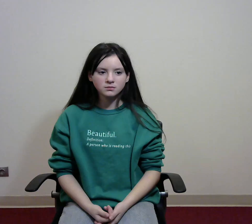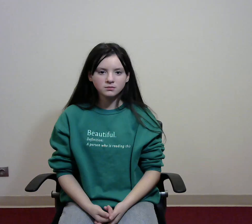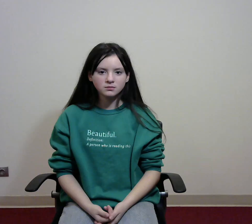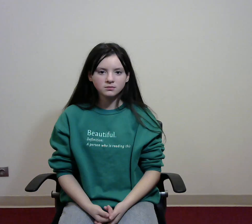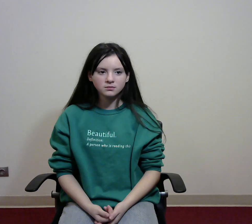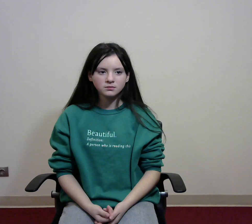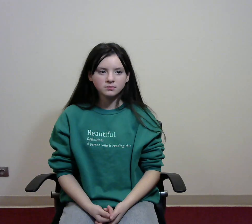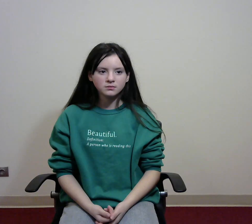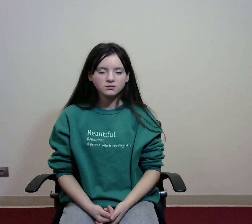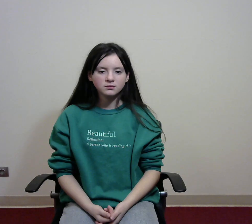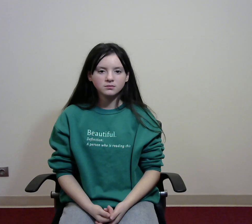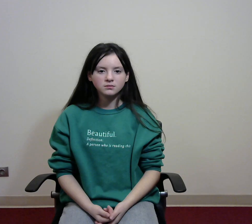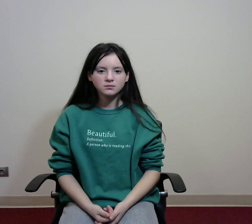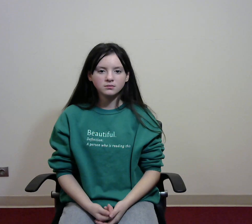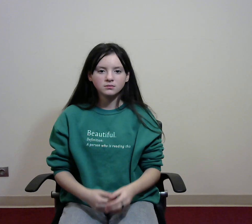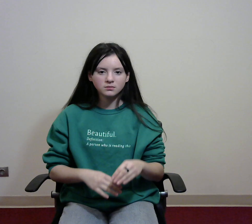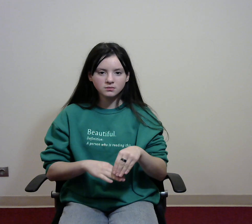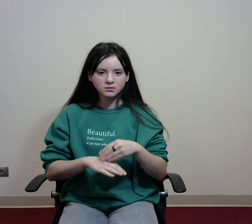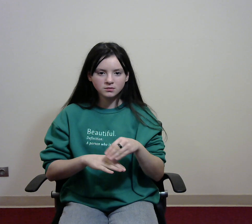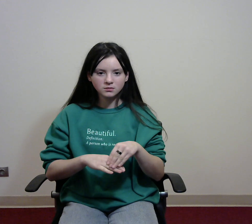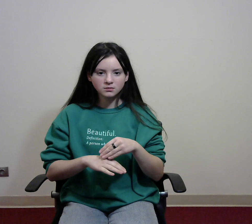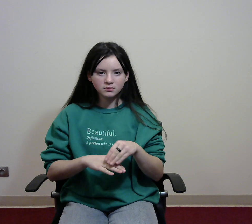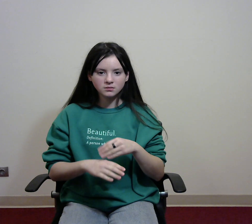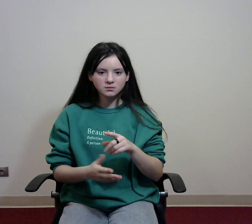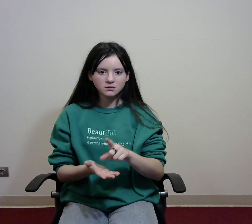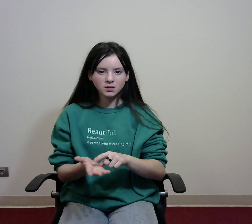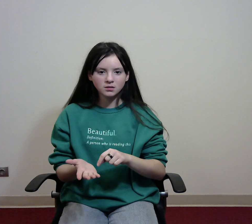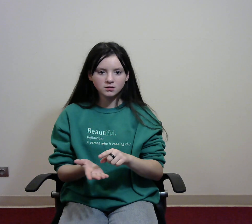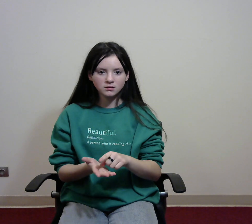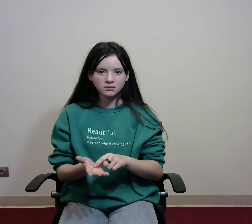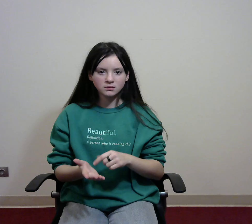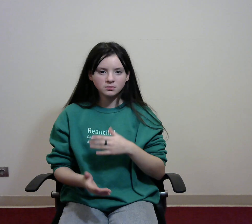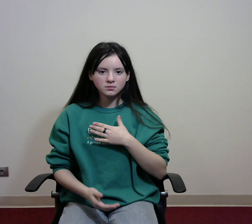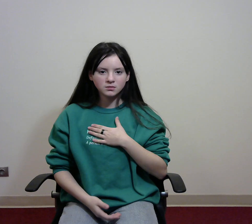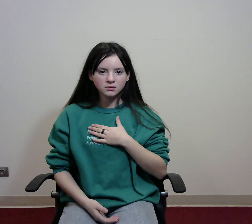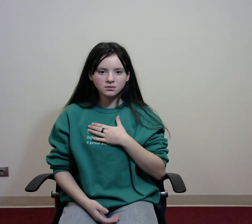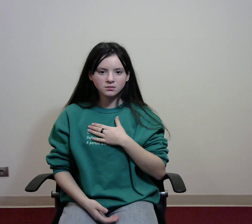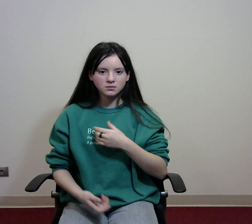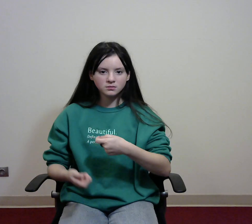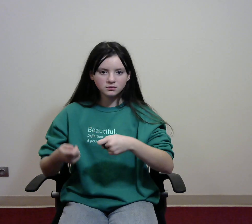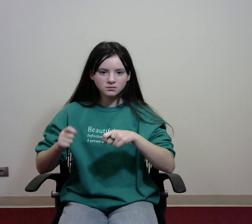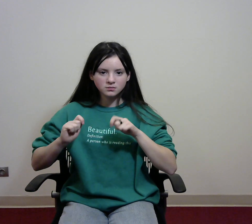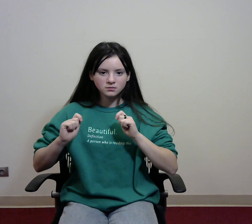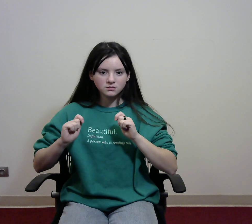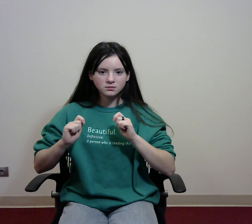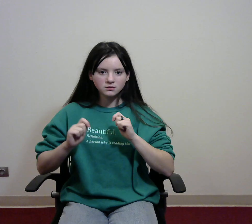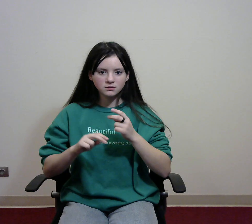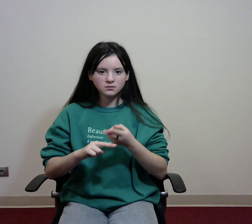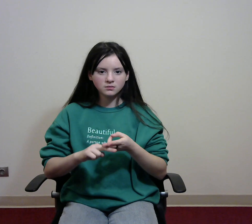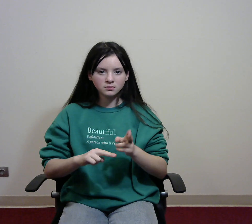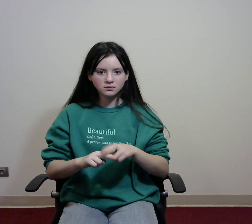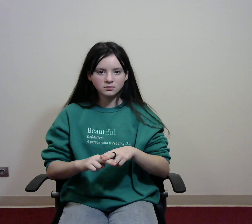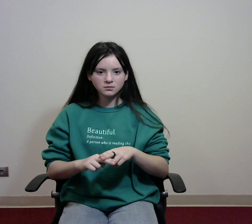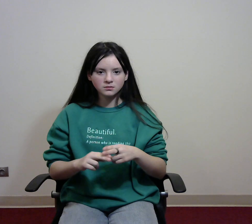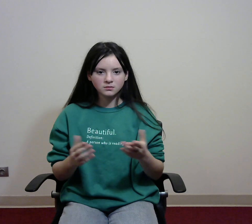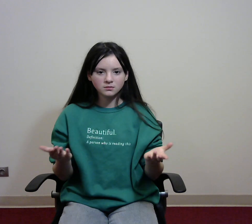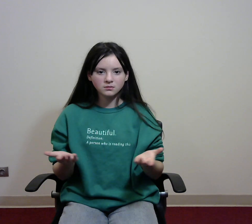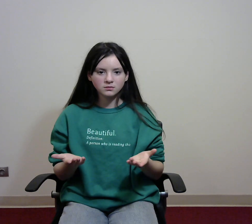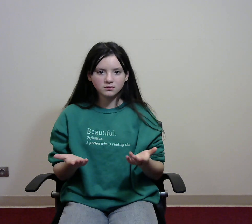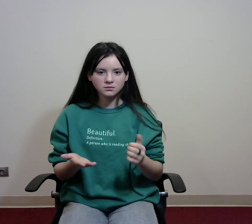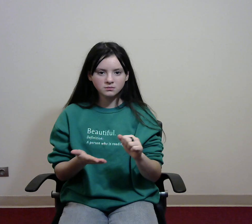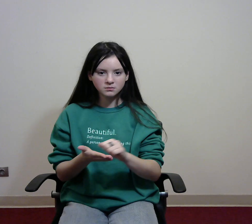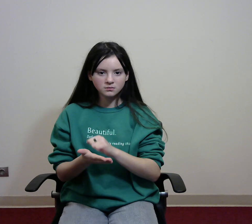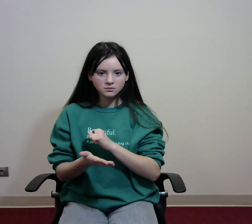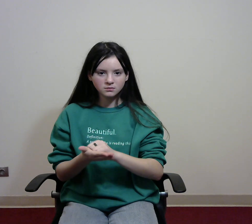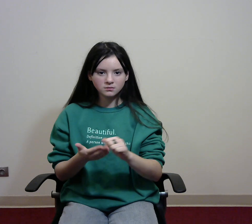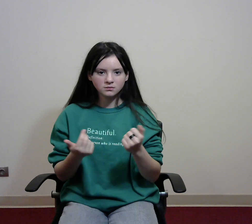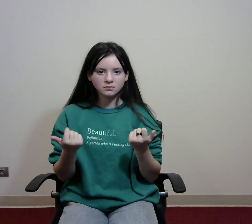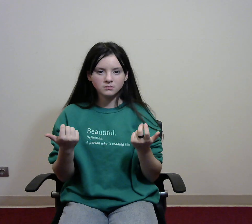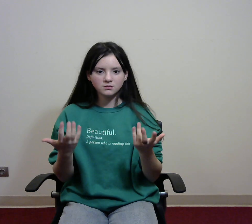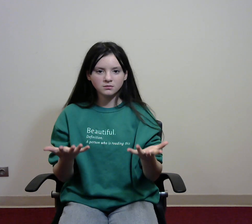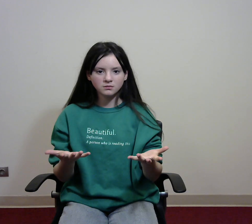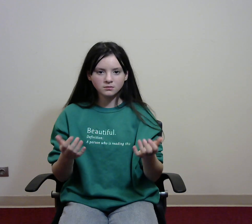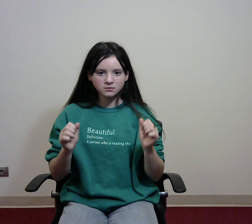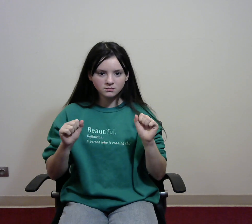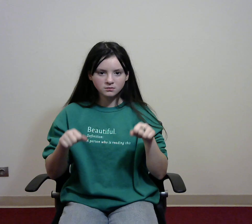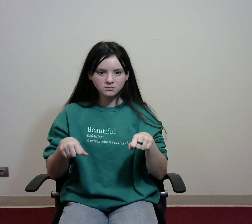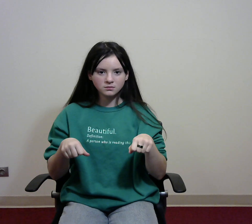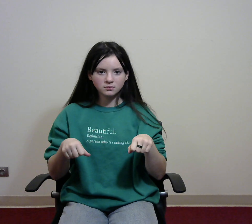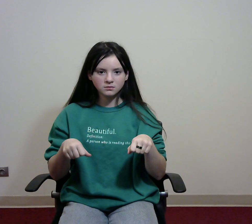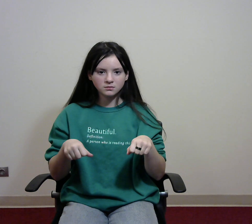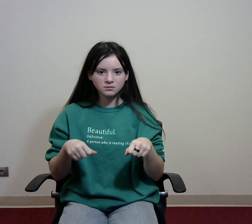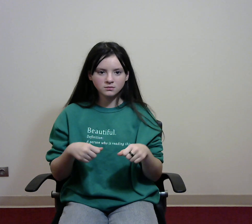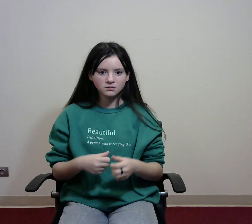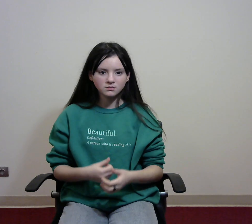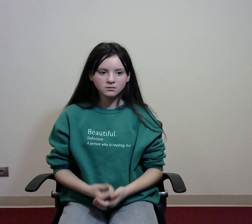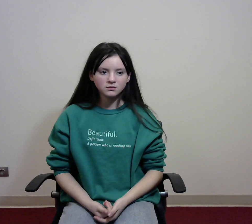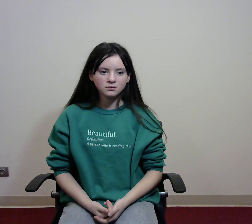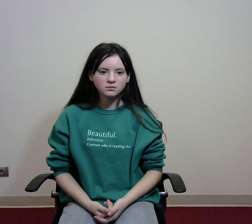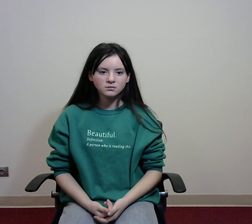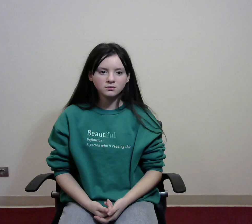Yoldaşımın pensiyasını mənə köçürmək üçün hansı sənədlər tələb olunur?